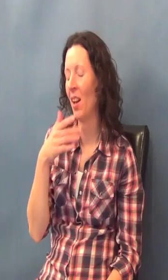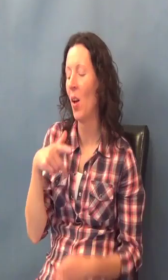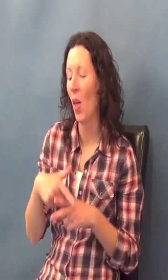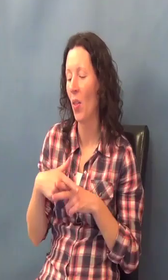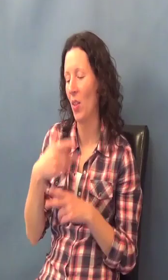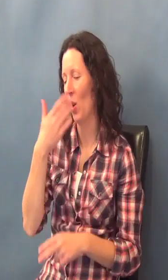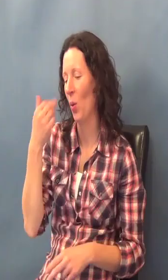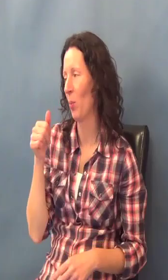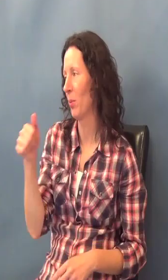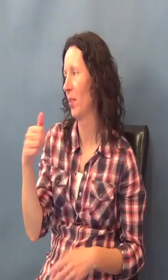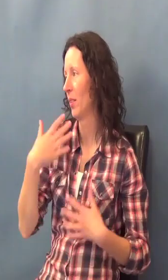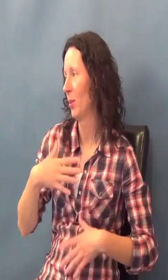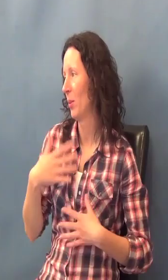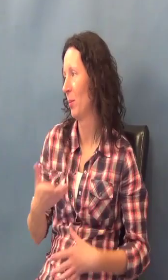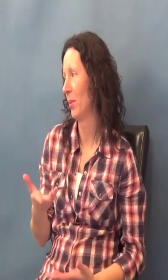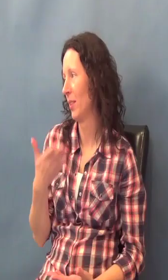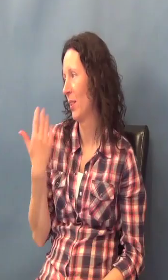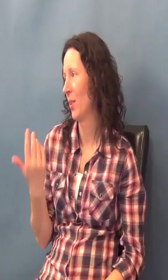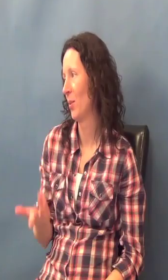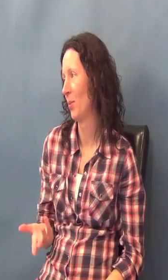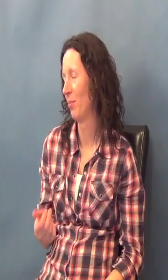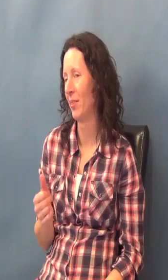Pies... Koń nie umie włączyć kranu, żeby się wykąpać.